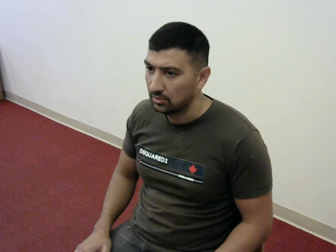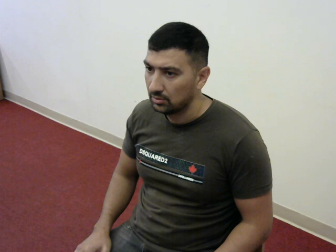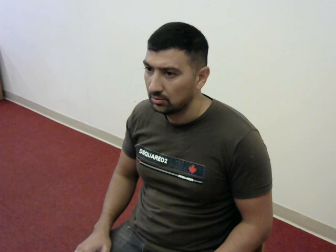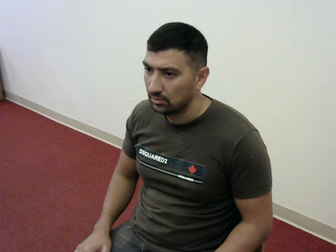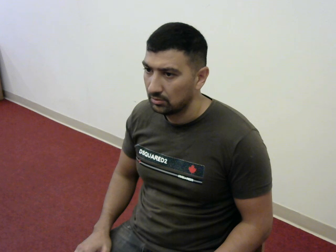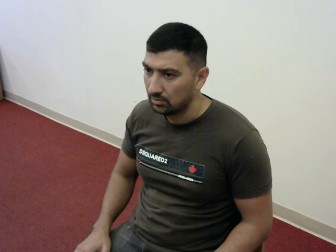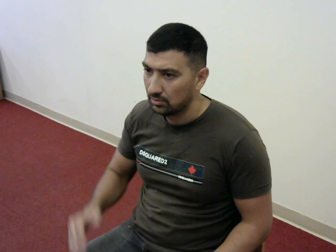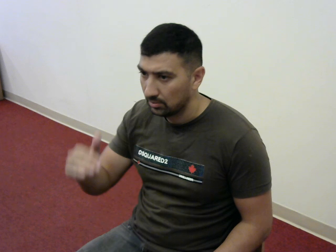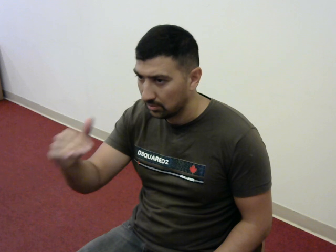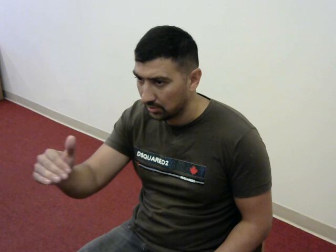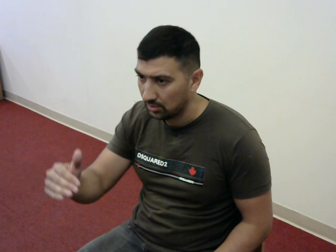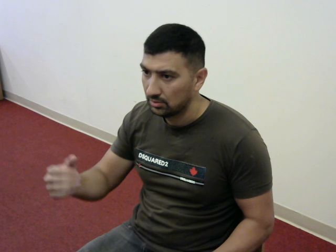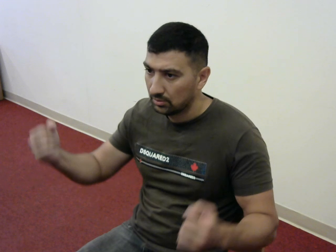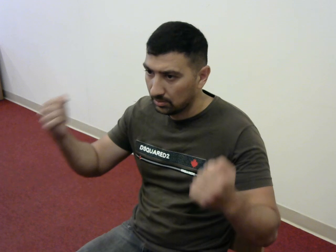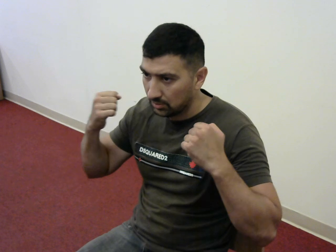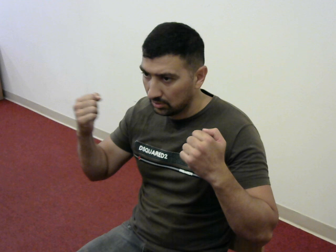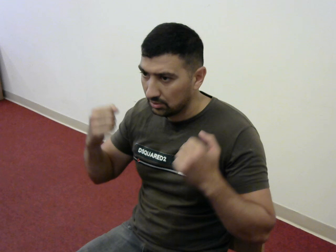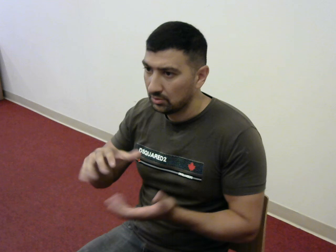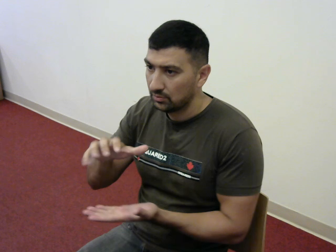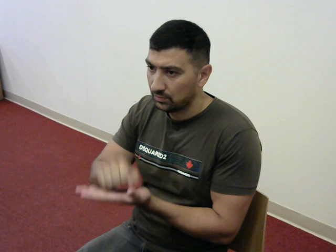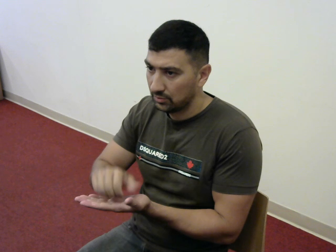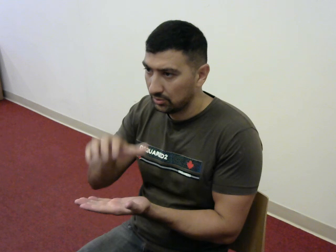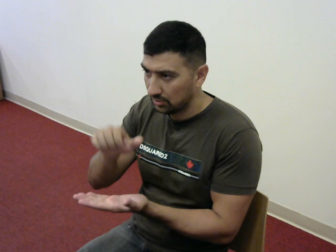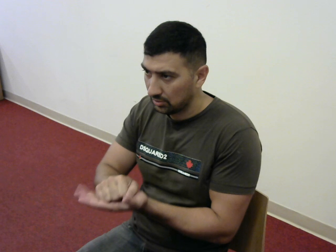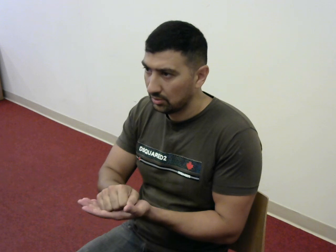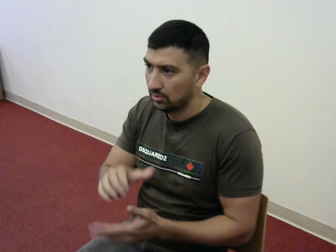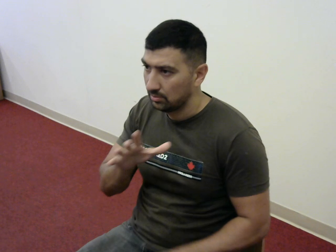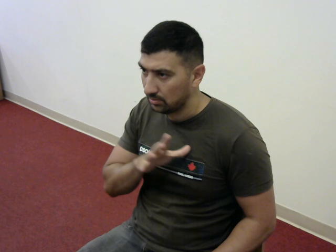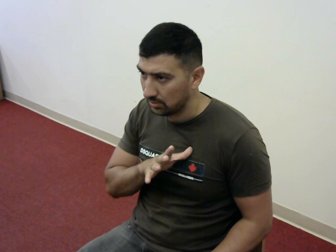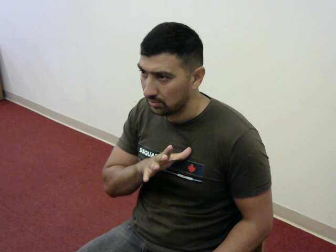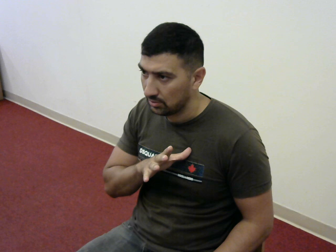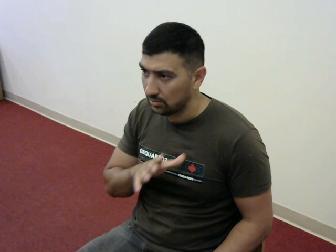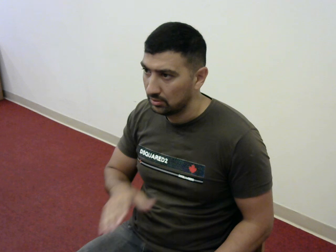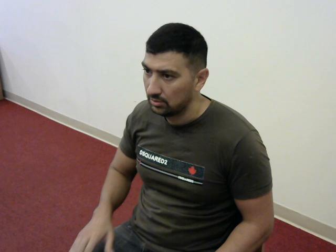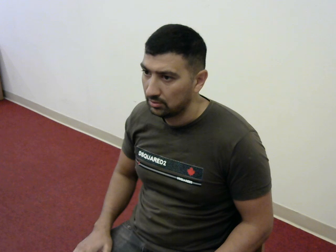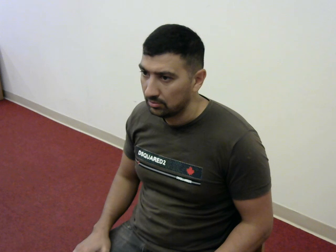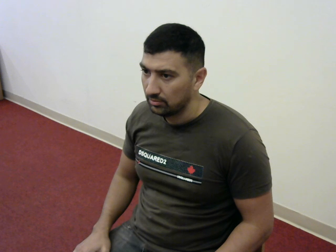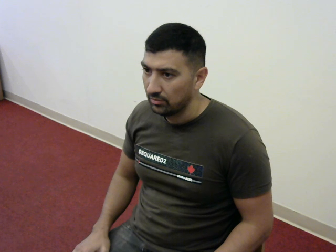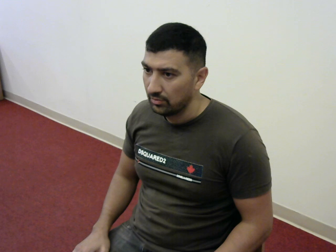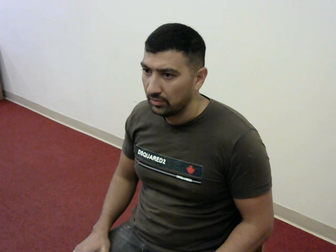Siz idmanla məşğul olursunuzmu?